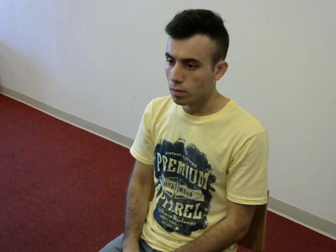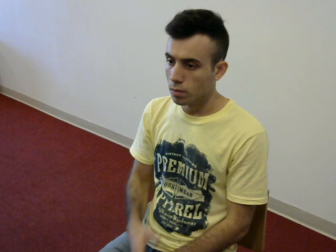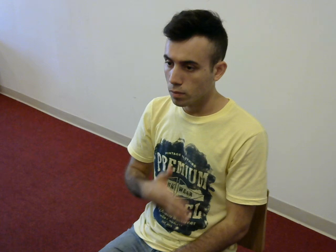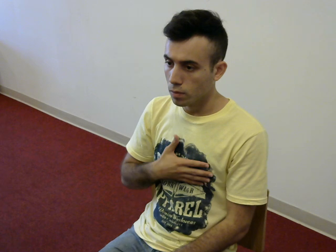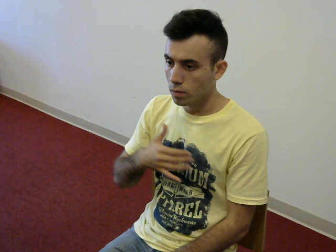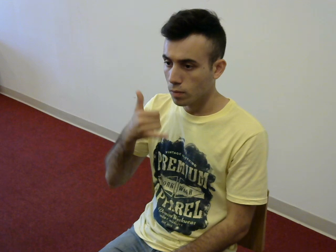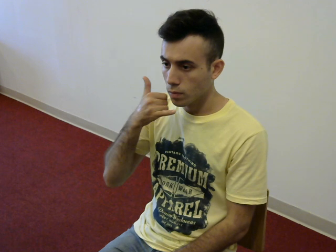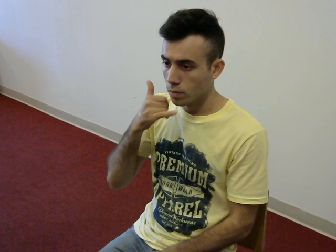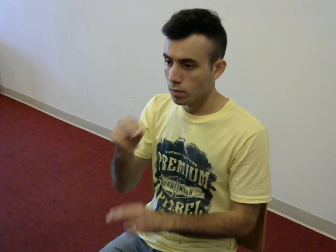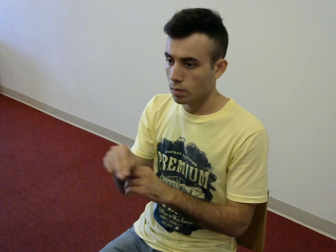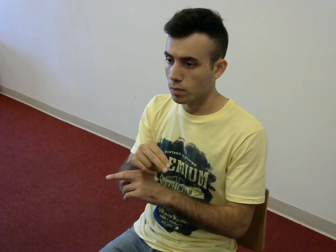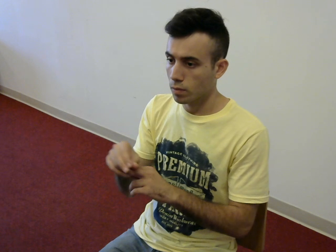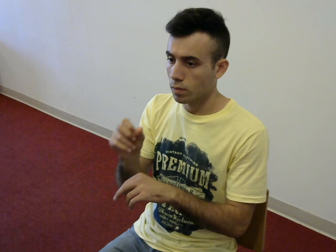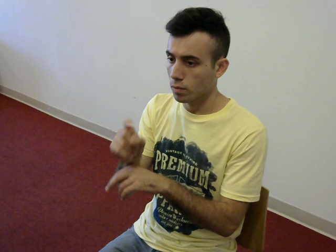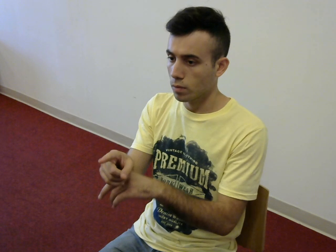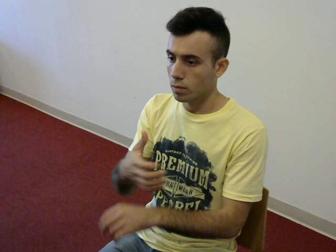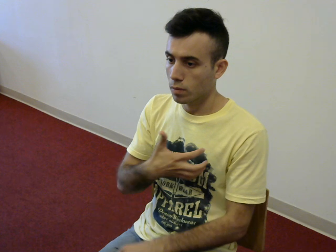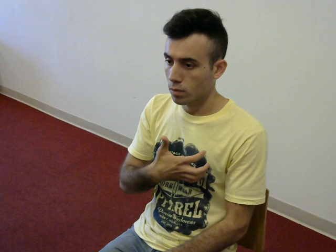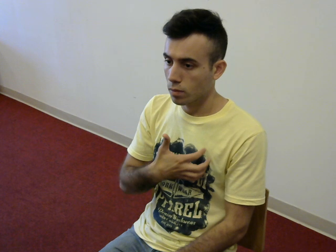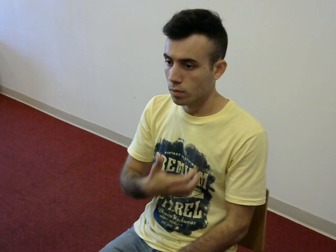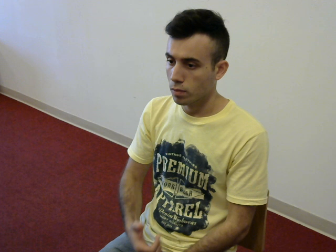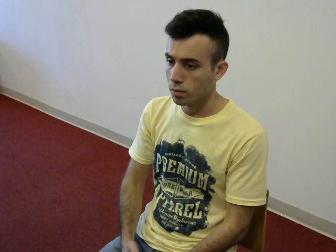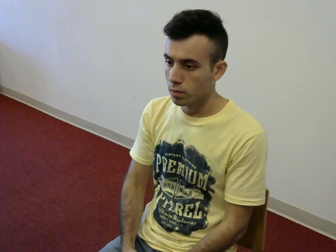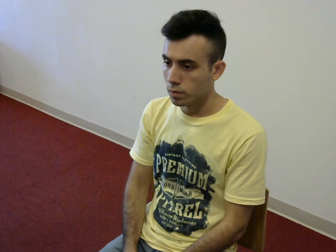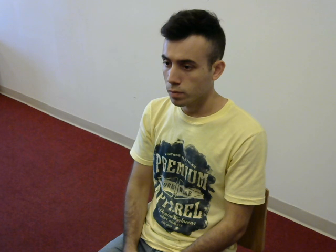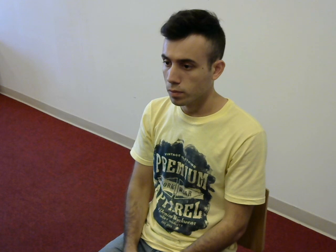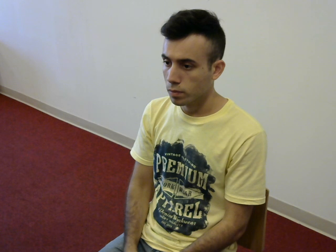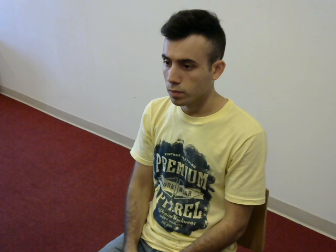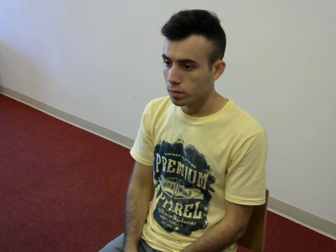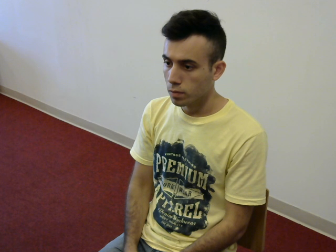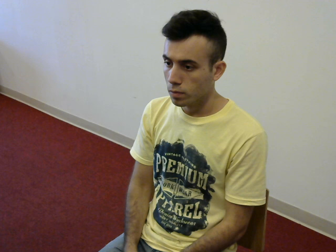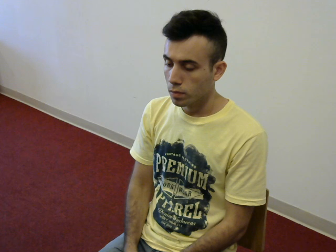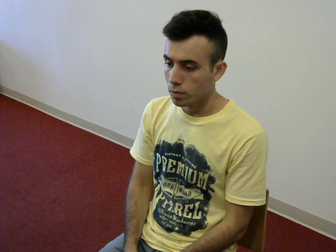Mən telefonu təmir etdirmək istəyirəm